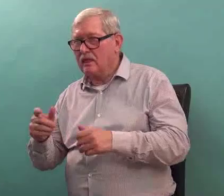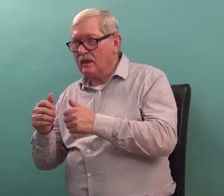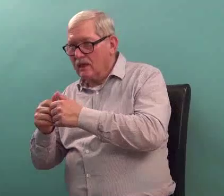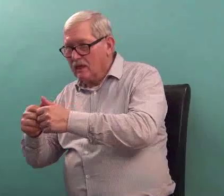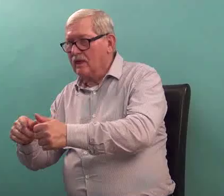Ojciec i syn idą razem.